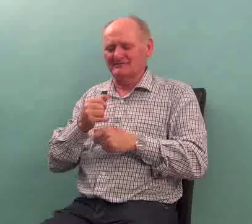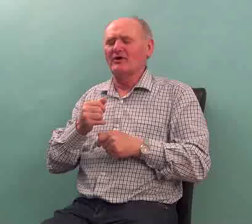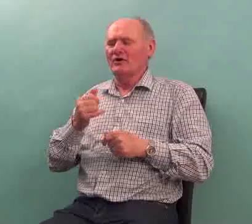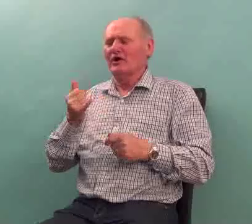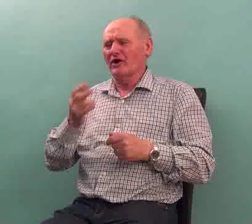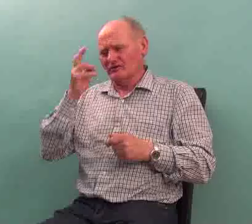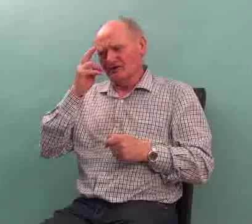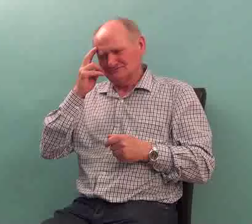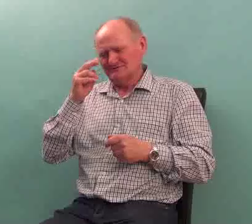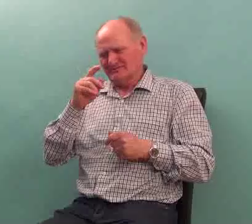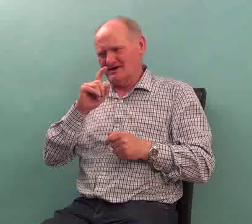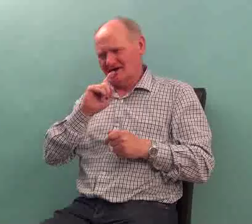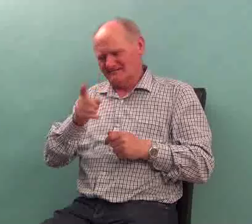Dziecko rozumie polecenie.